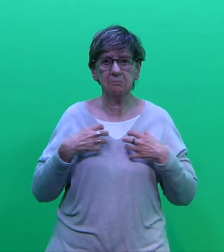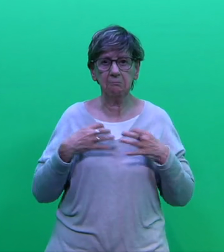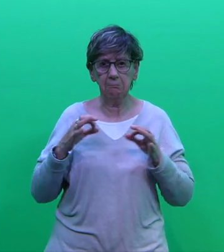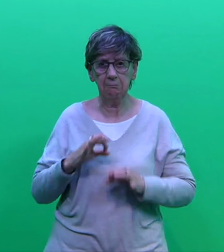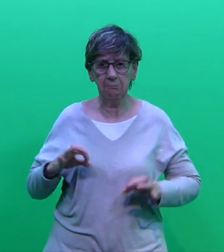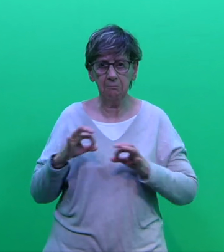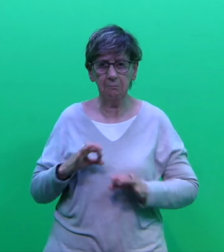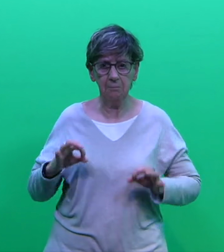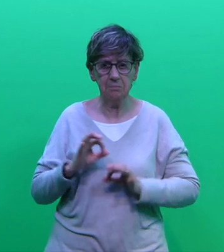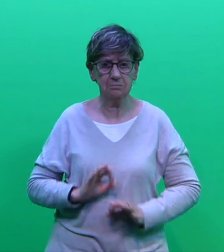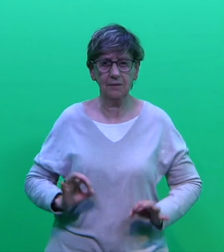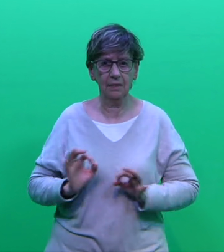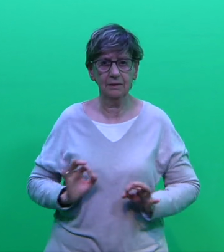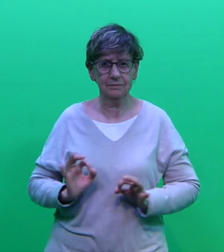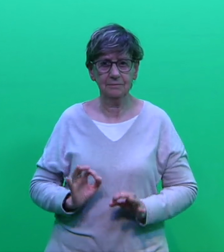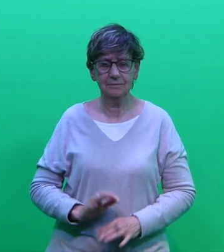No tinc res als pulmons.